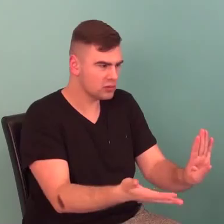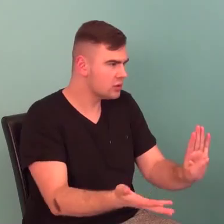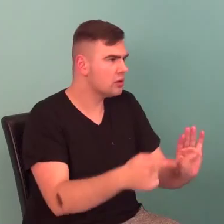Patrzy.